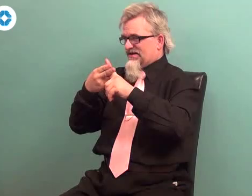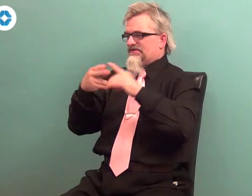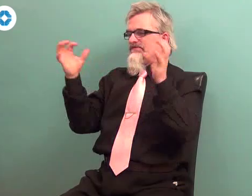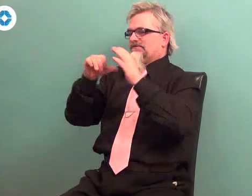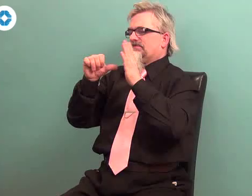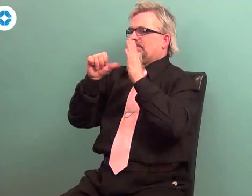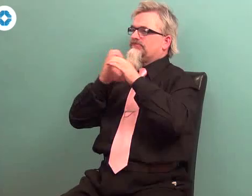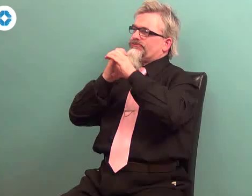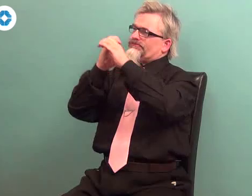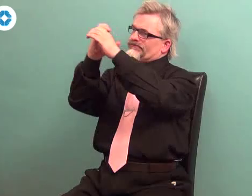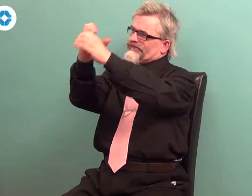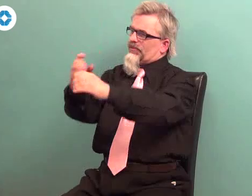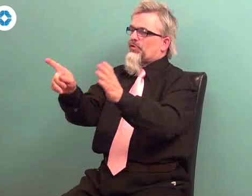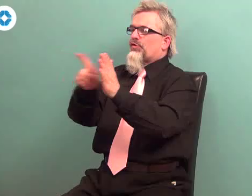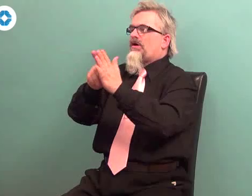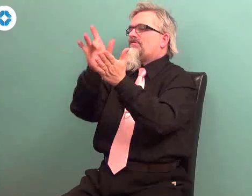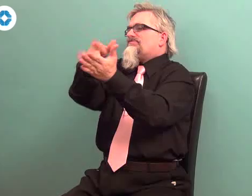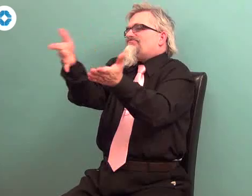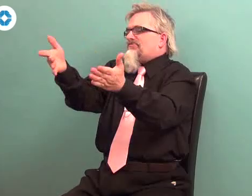Wsiedli wszyscy do autobusu i pojechali do jakiegoś miejsca.